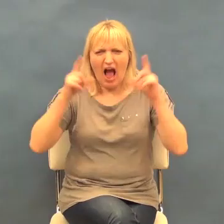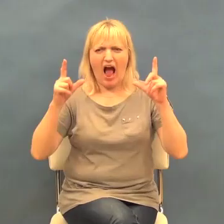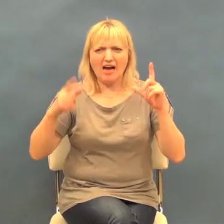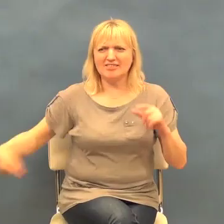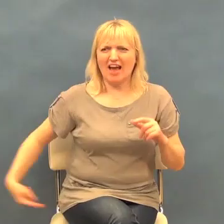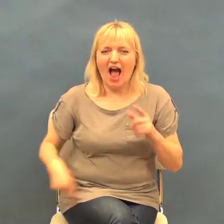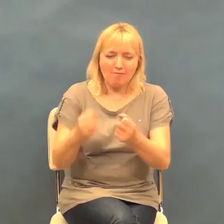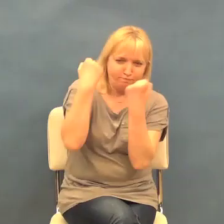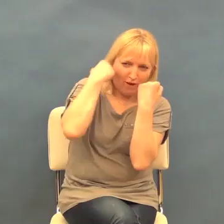Obudził się, bo wskazówka trafiła go w pupę.